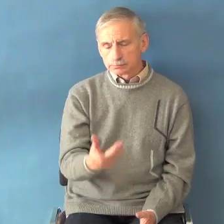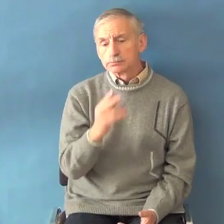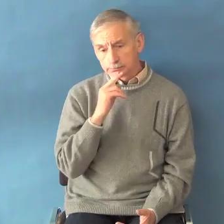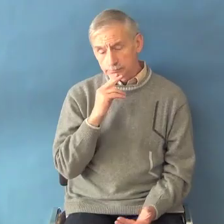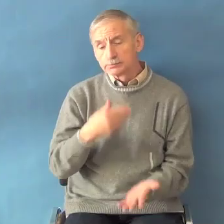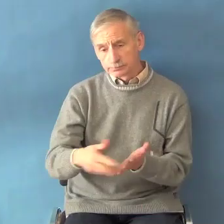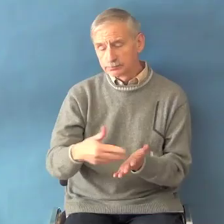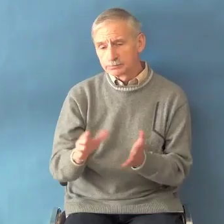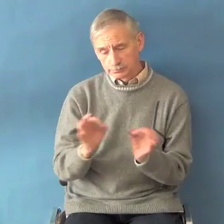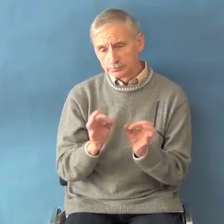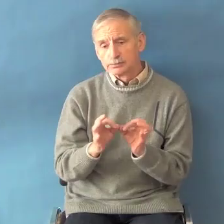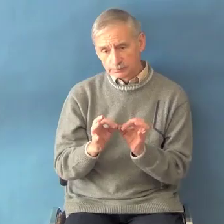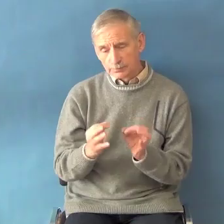Trzeba oszczędzać wodę.